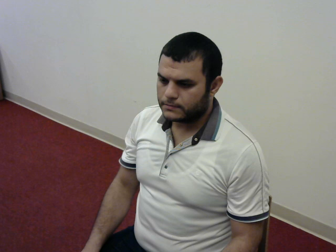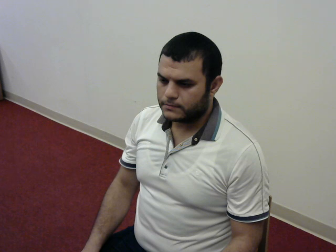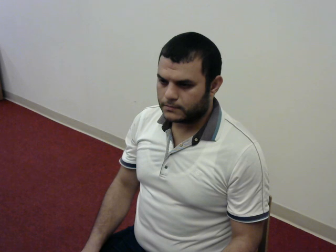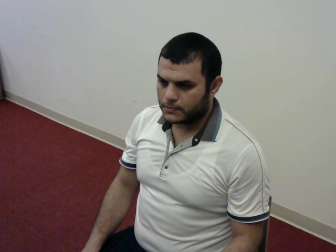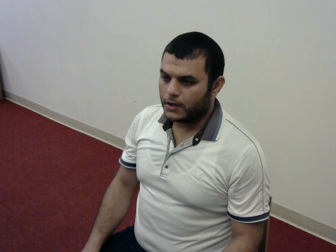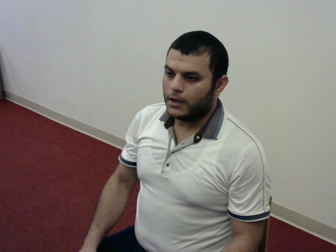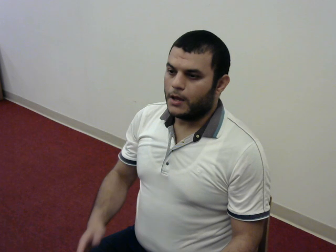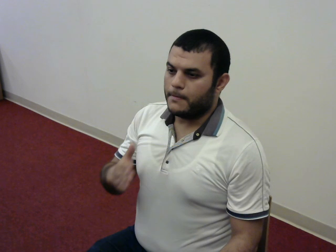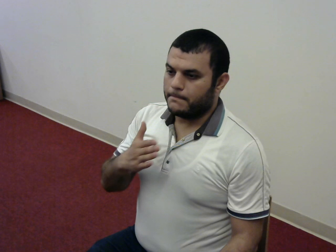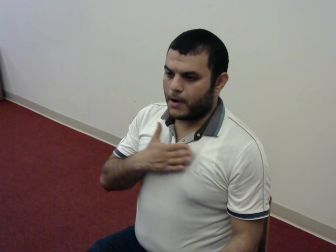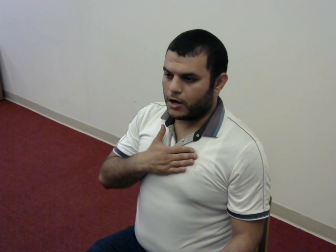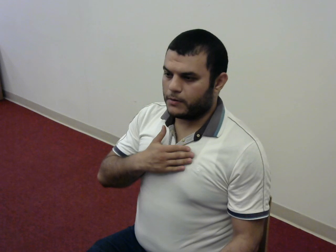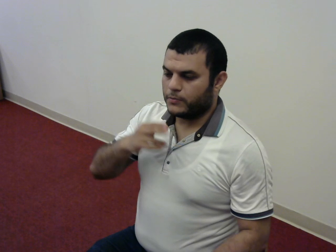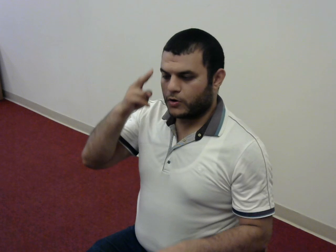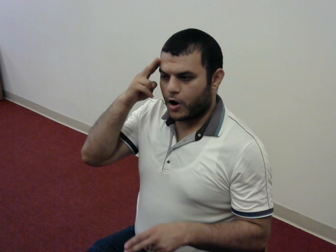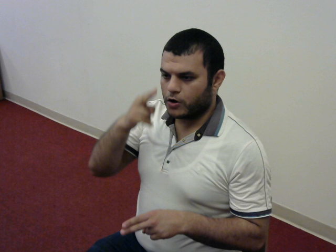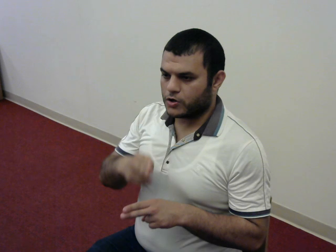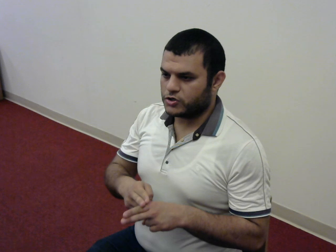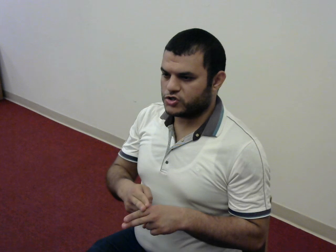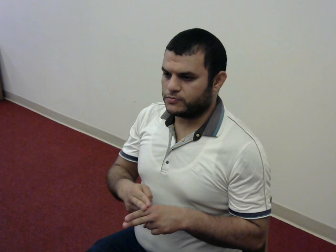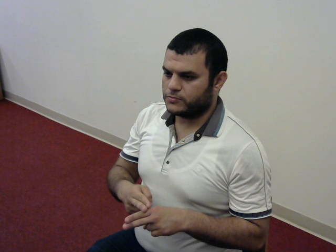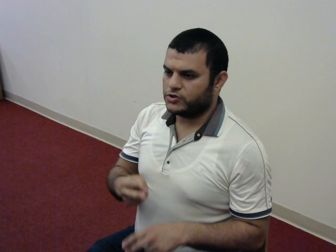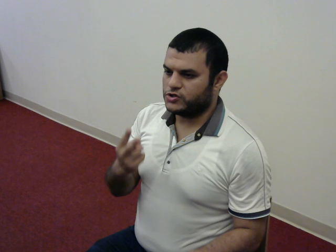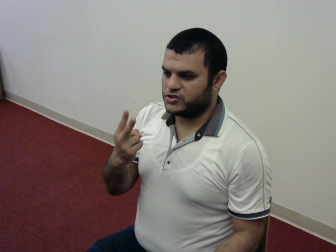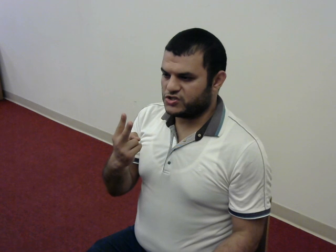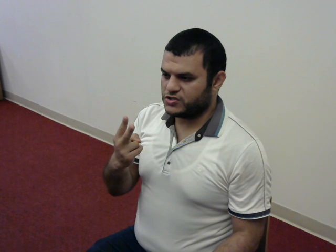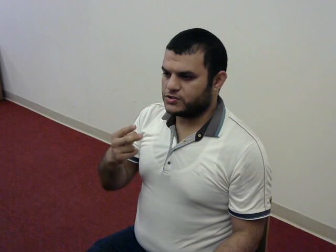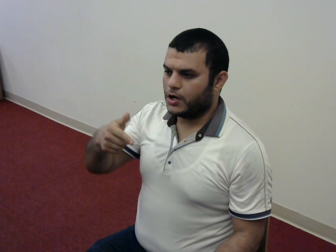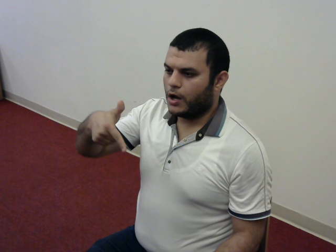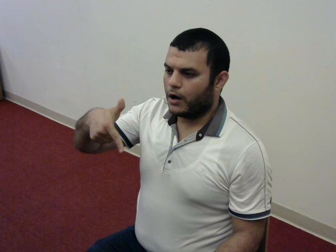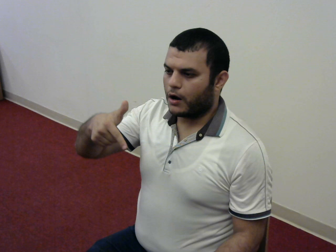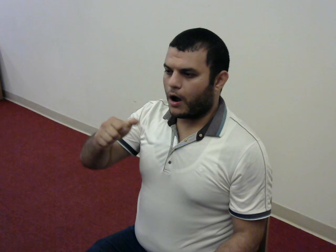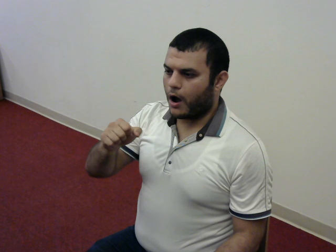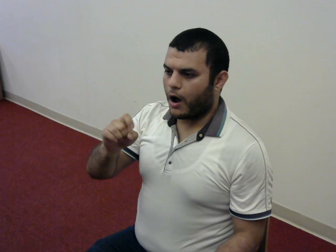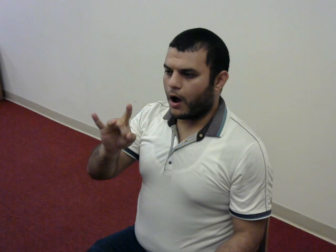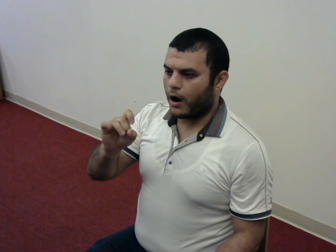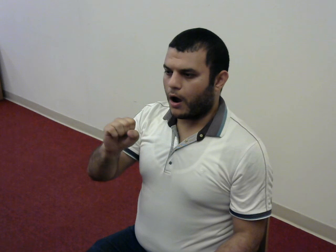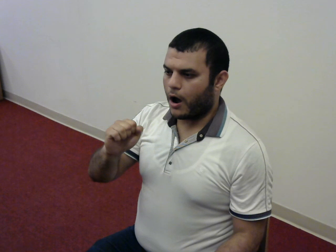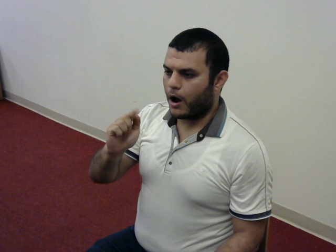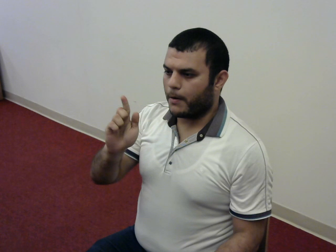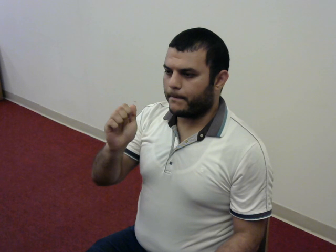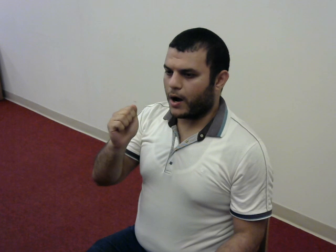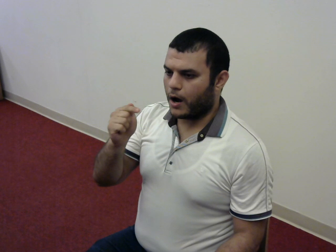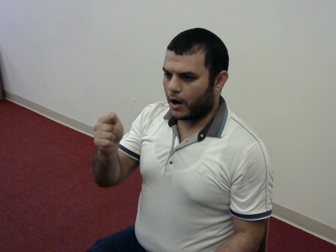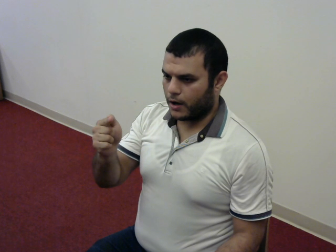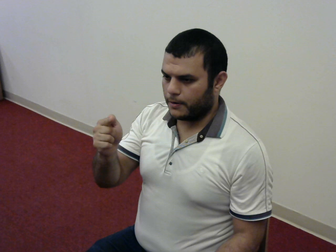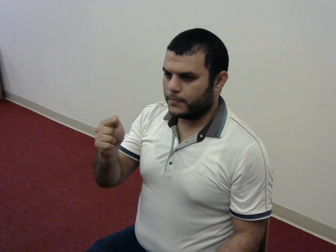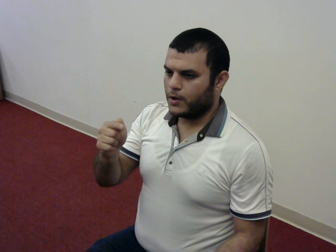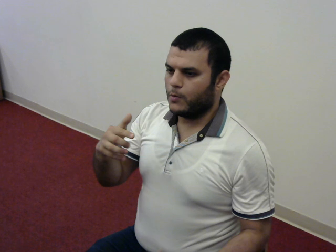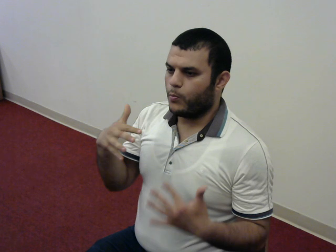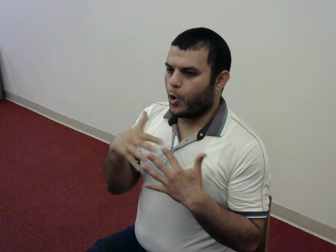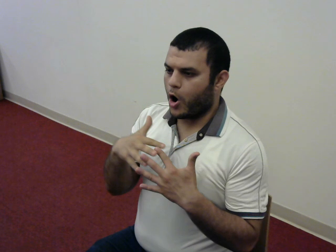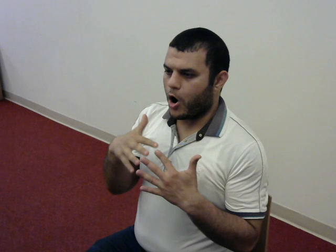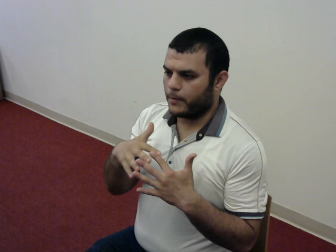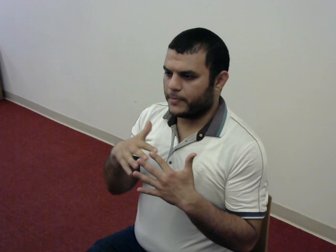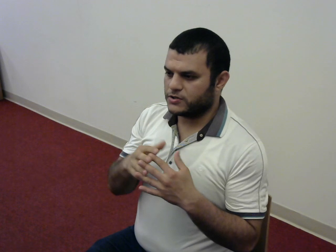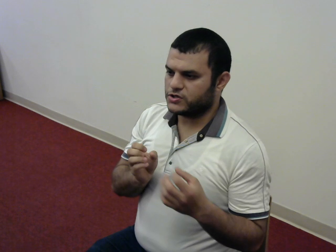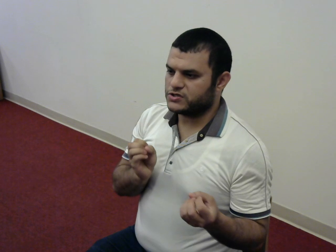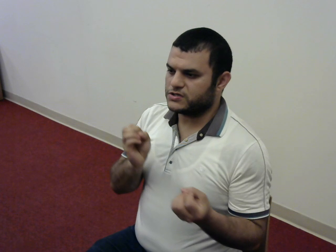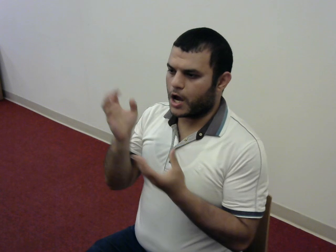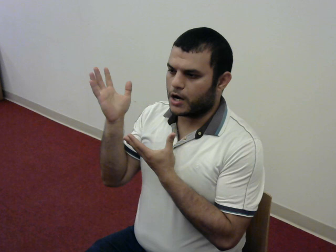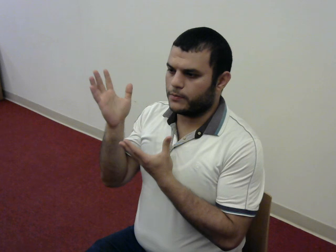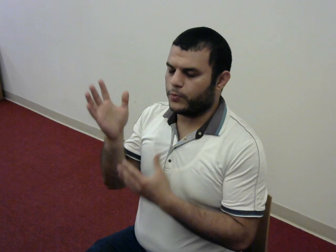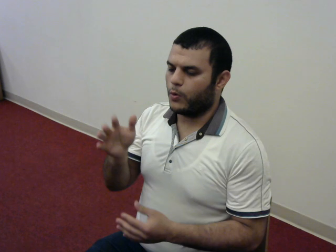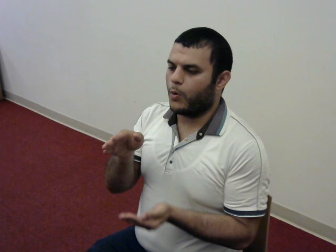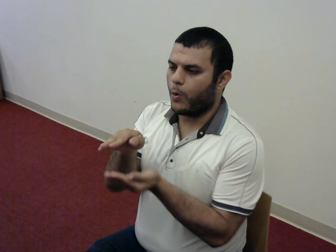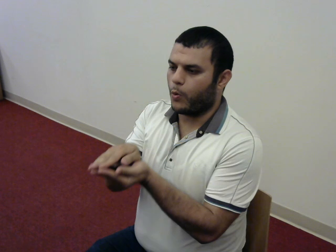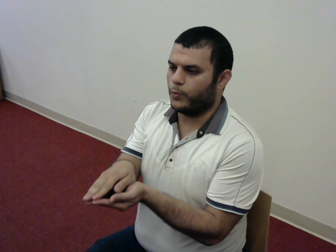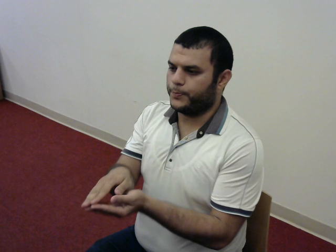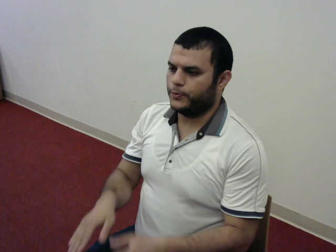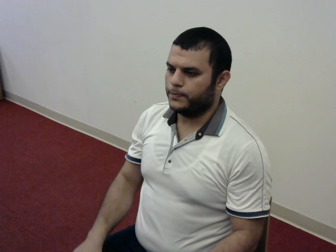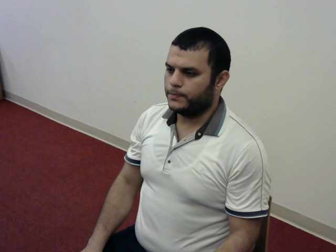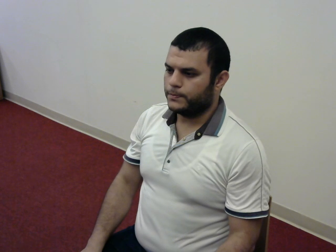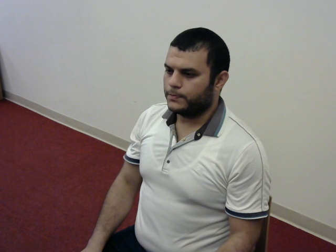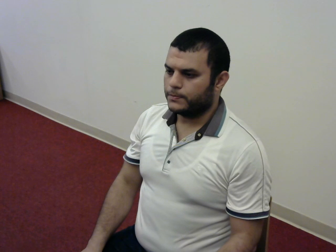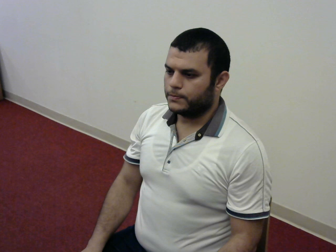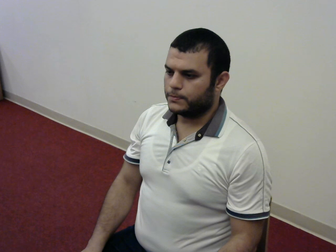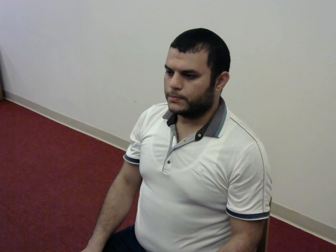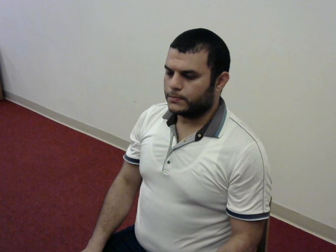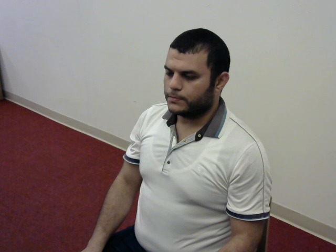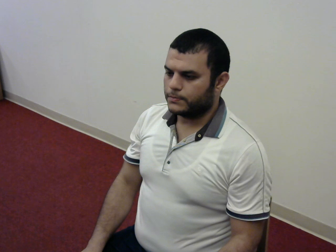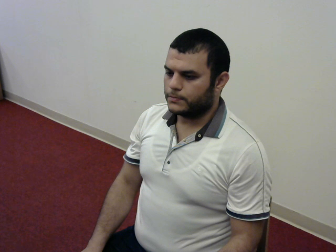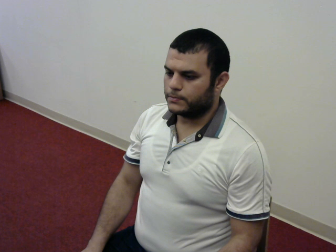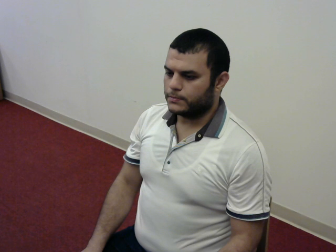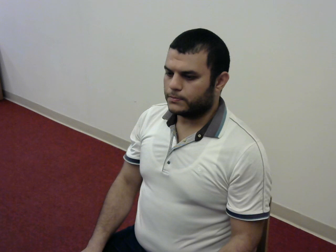Mənim qardaşım 2-ci Qarabağ müharibəsində şəhid olub